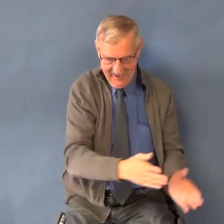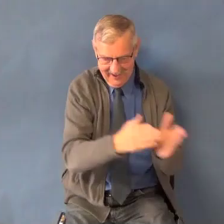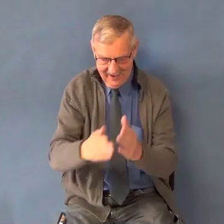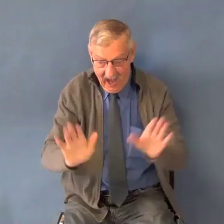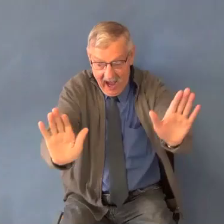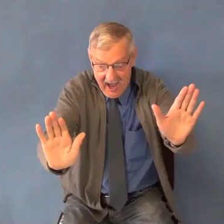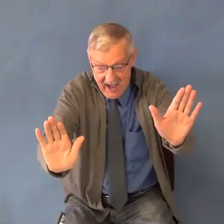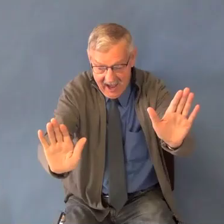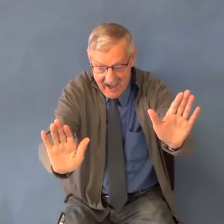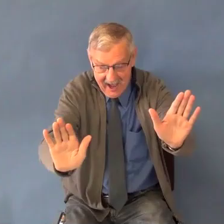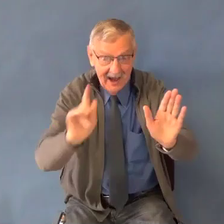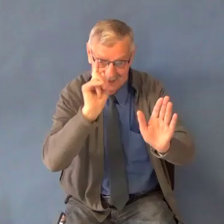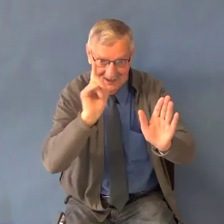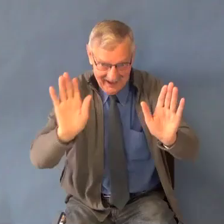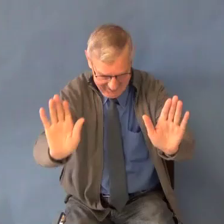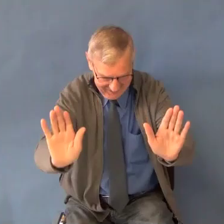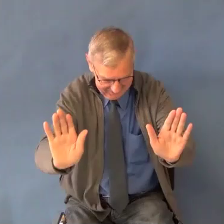Stop, poczekaj momencik.